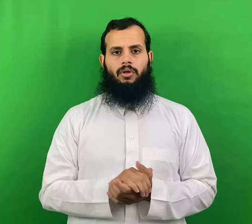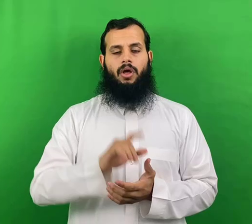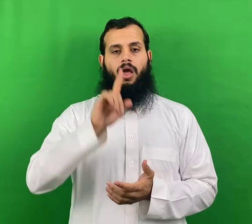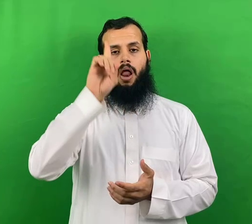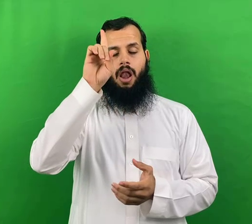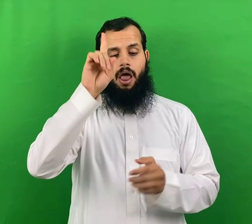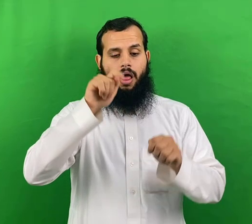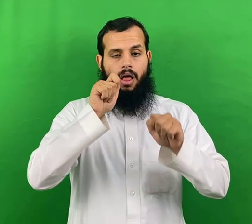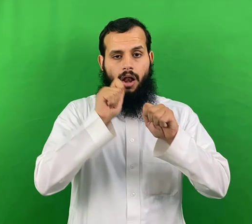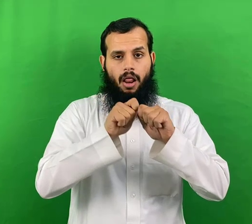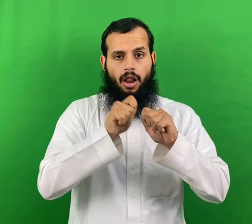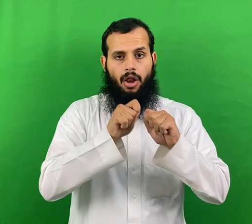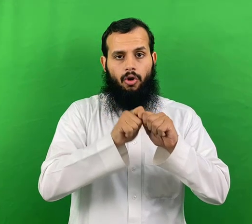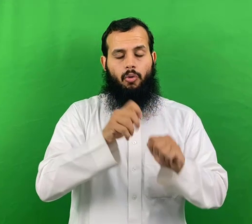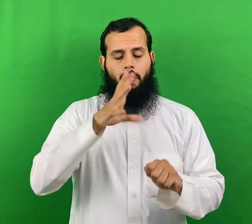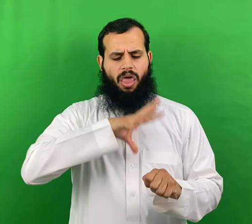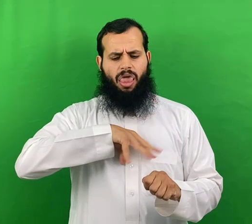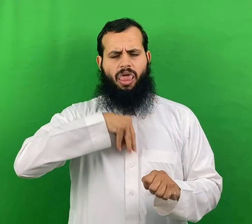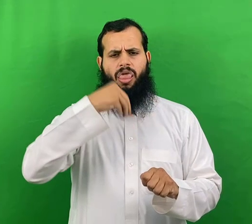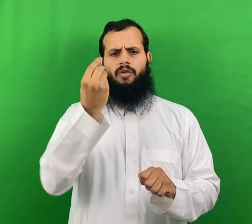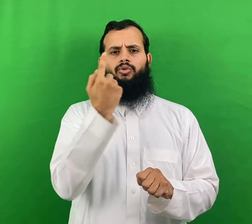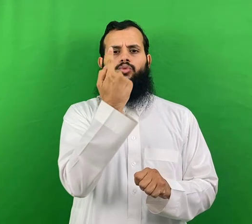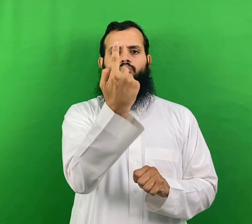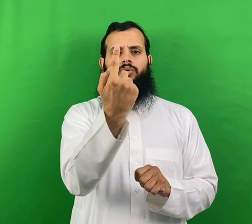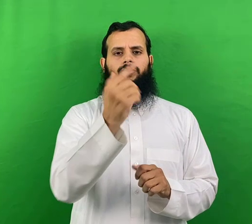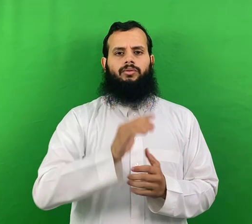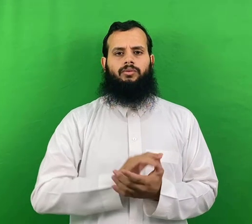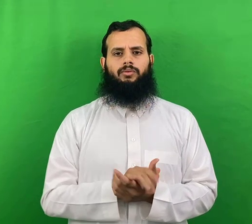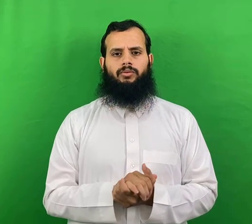الذي خلقكم من نفس واحدة